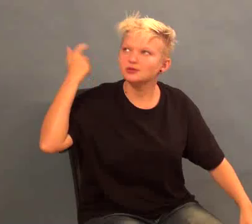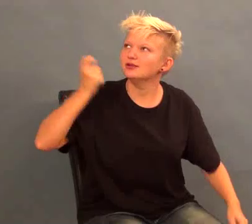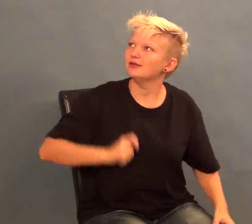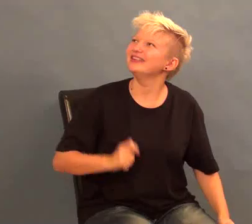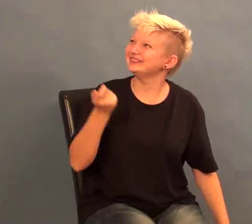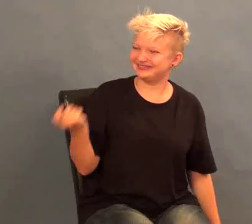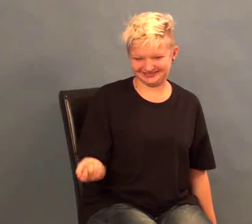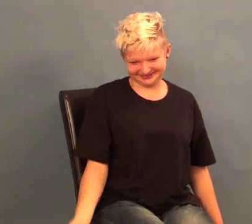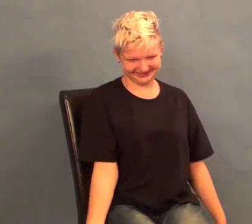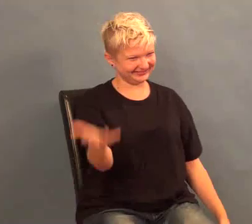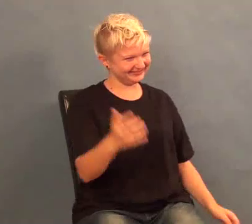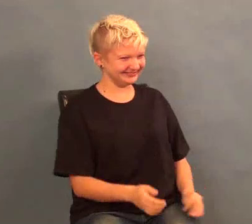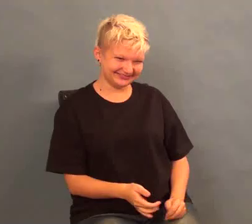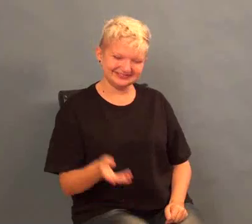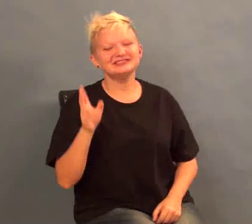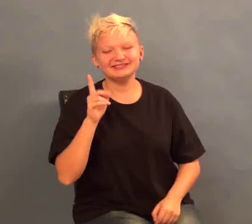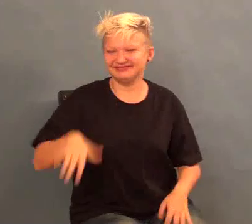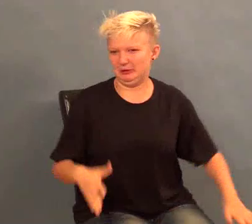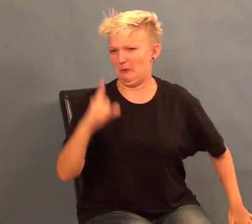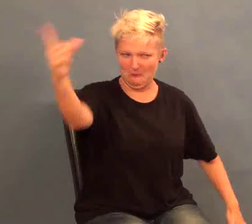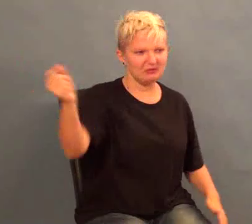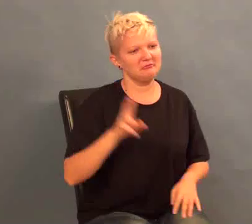Zmieszany chłopiec podrzuca kamienie i odbiega.